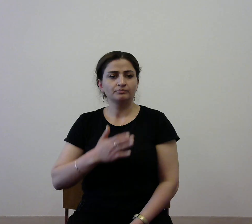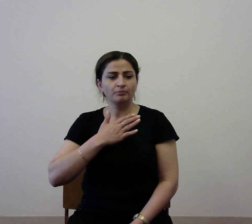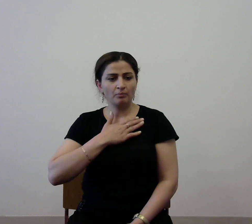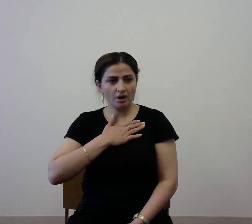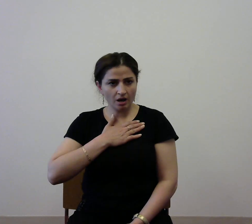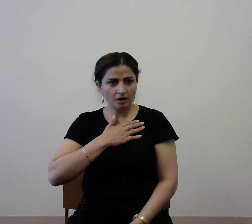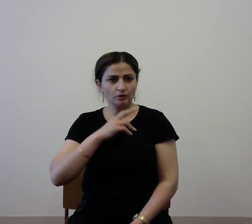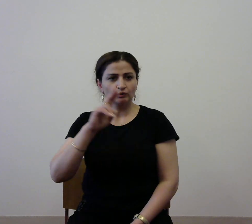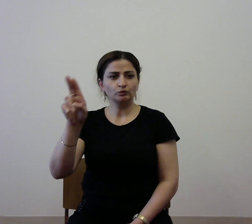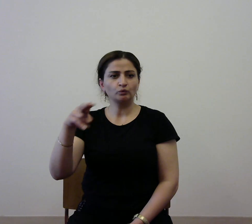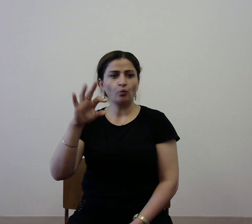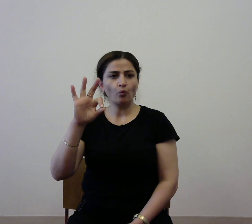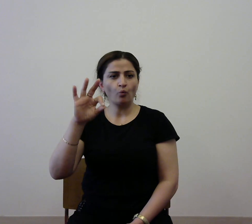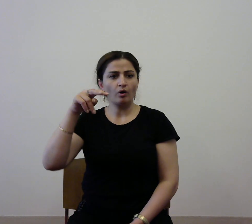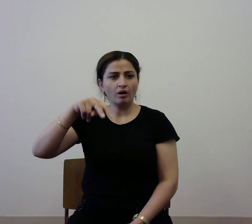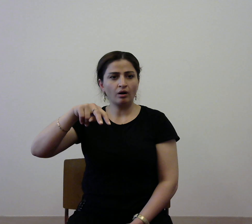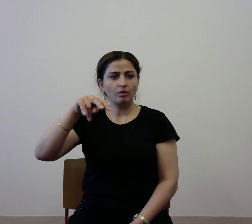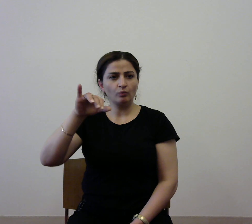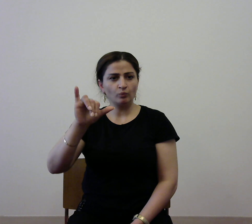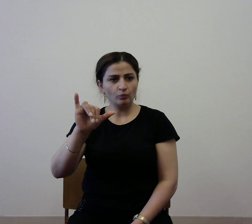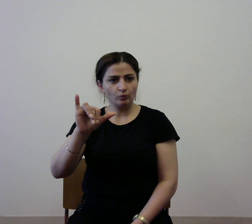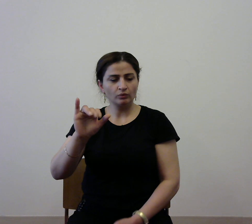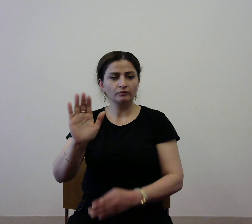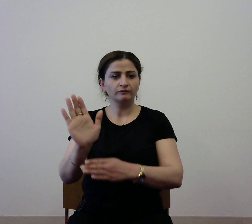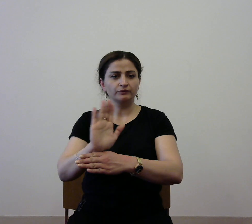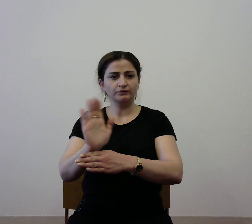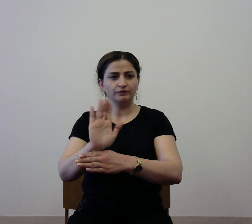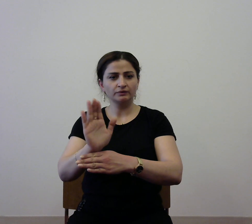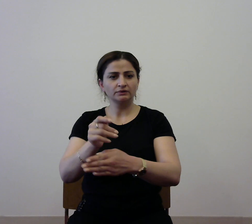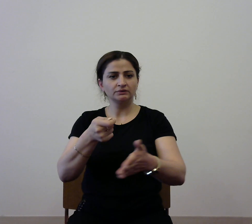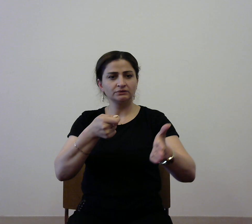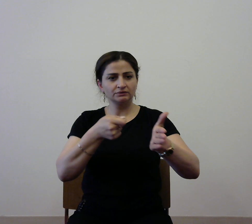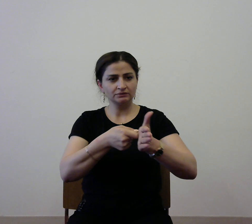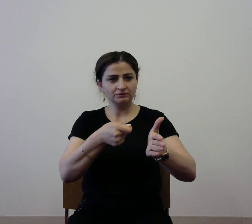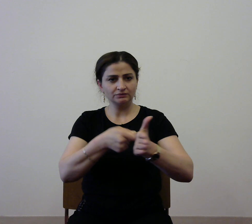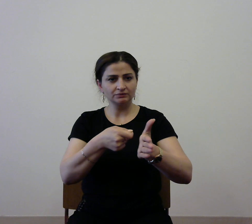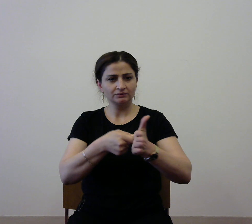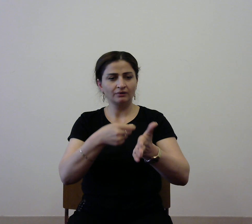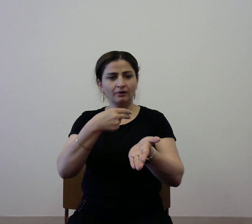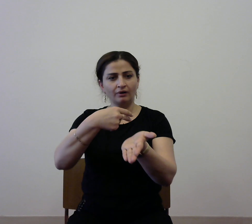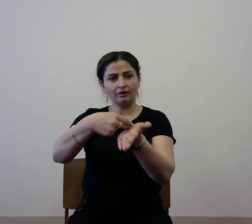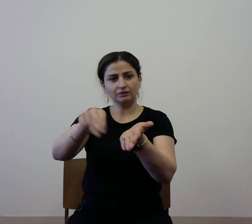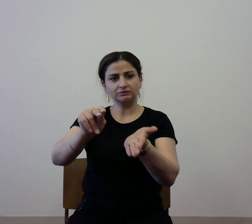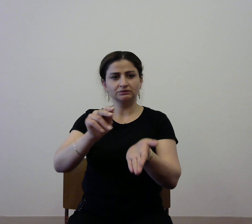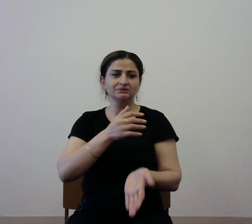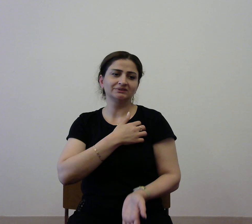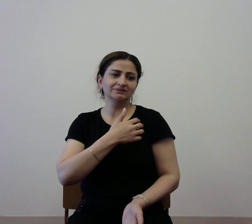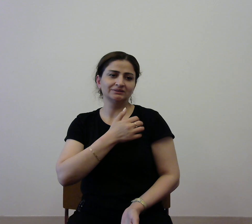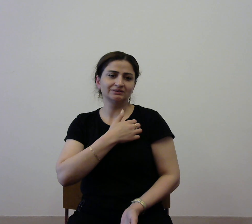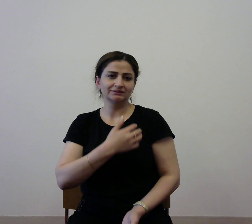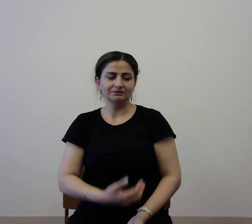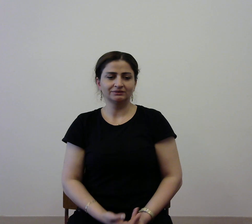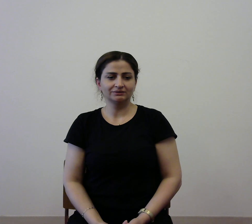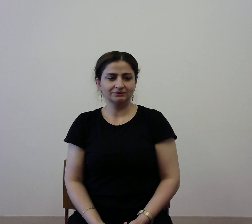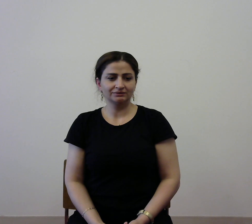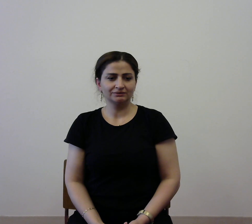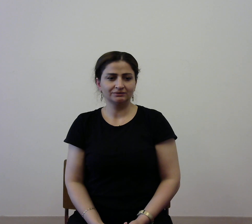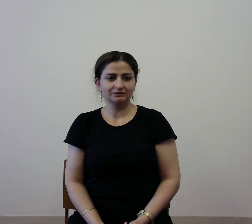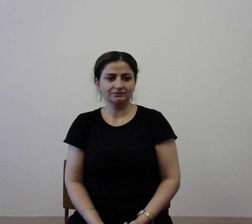Mən "Dolu" filminə bilet almaq istəyirəm